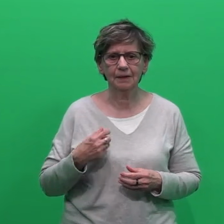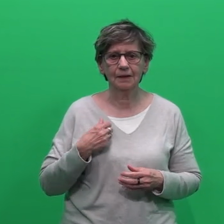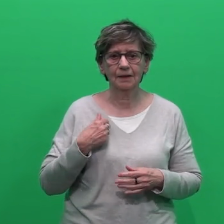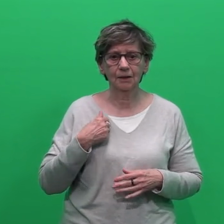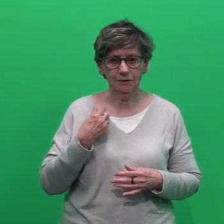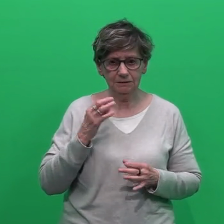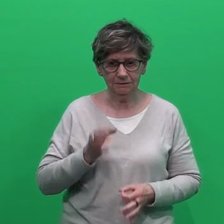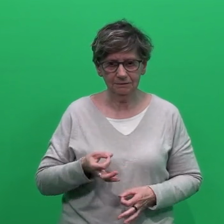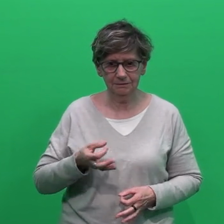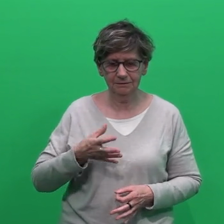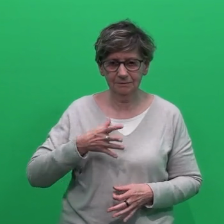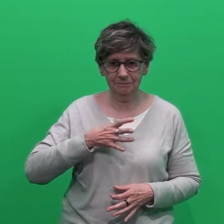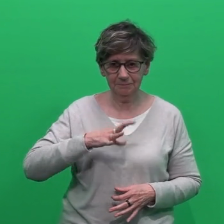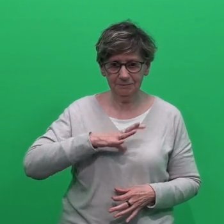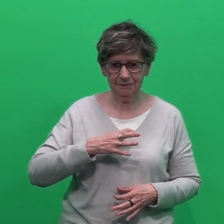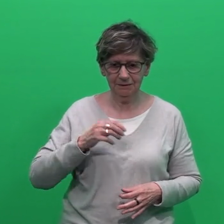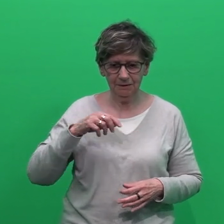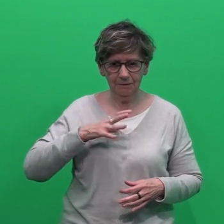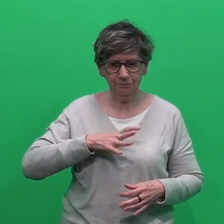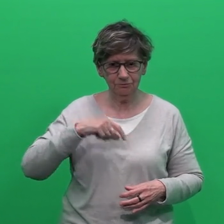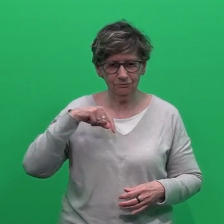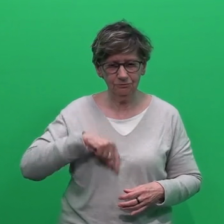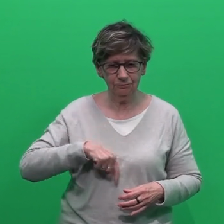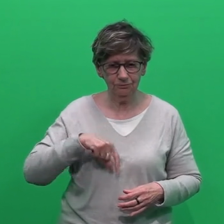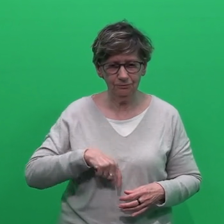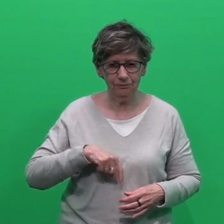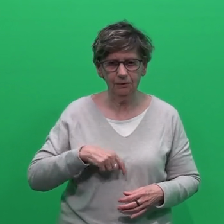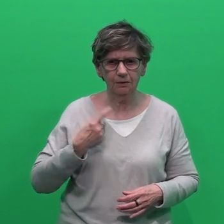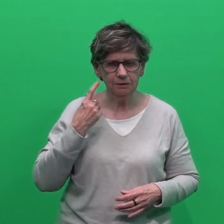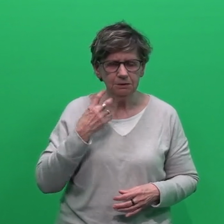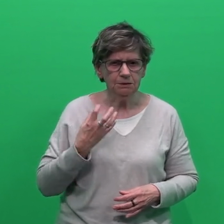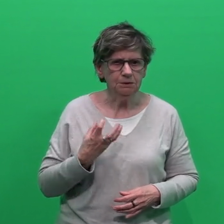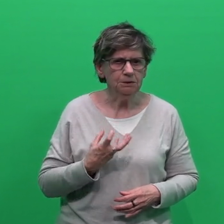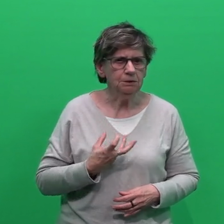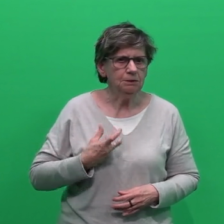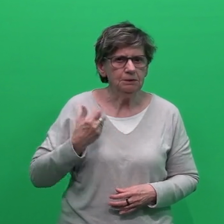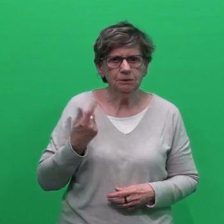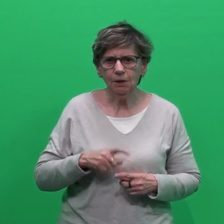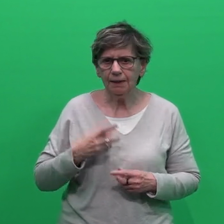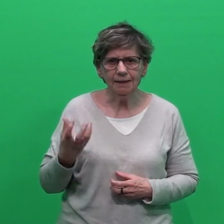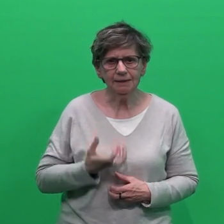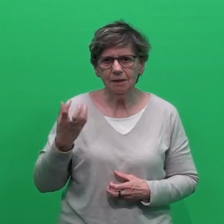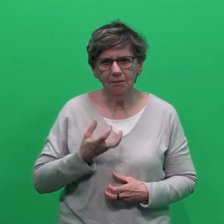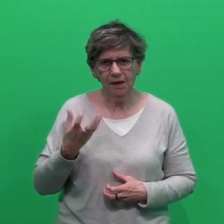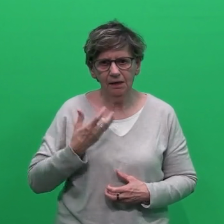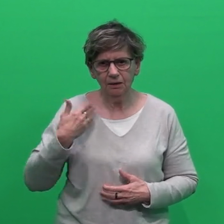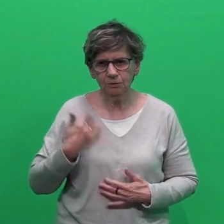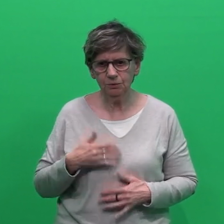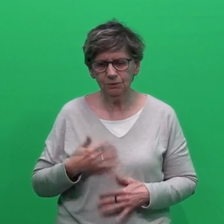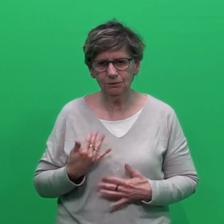Sí, quan orino sento com m'escou, com si em cremés força.